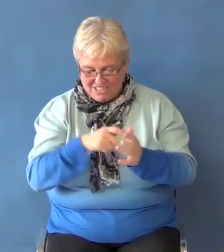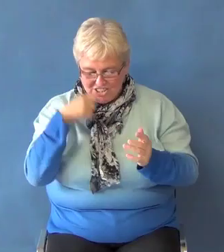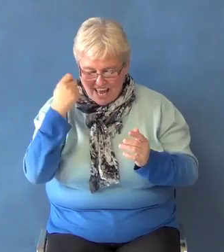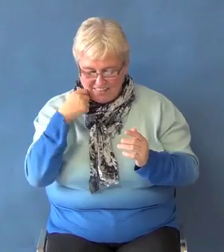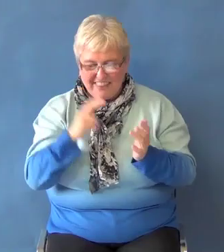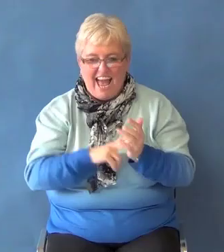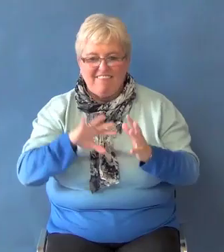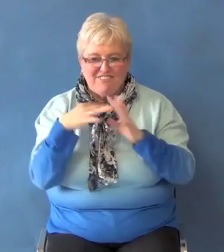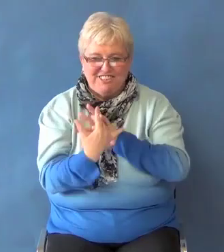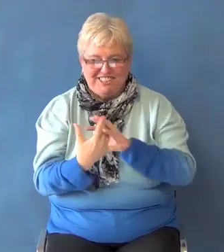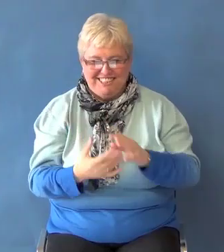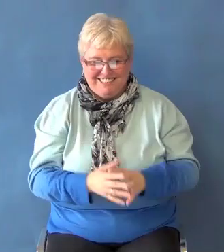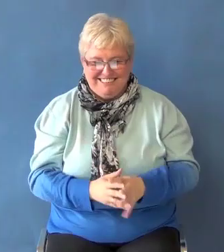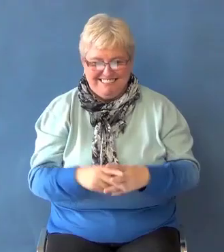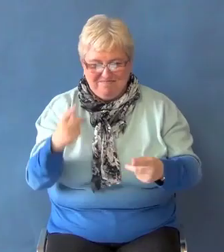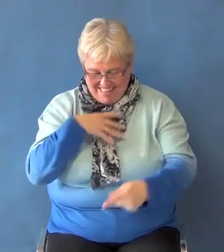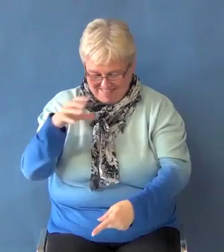Wizyta u dziadka na wsi.